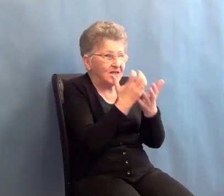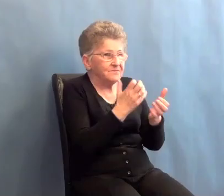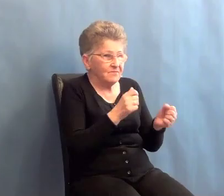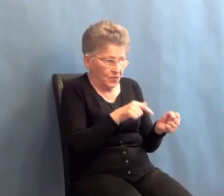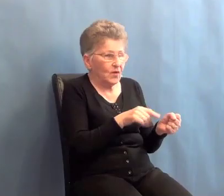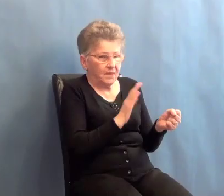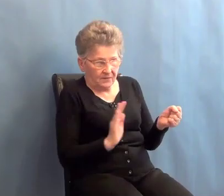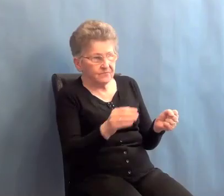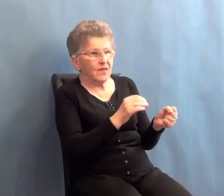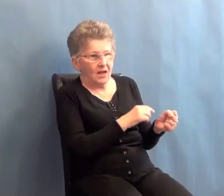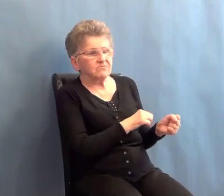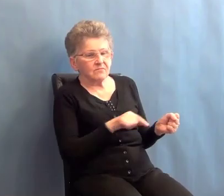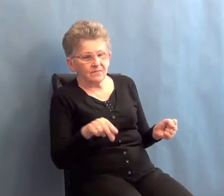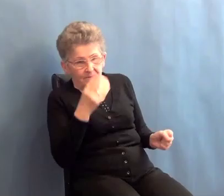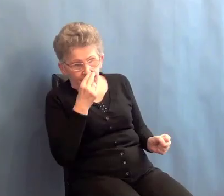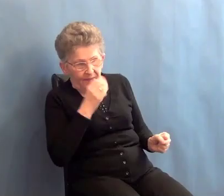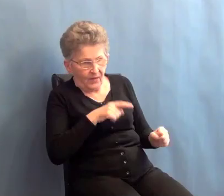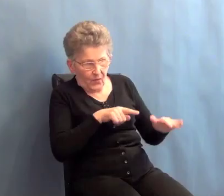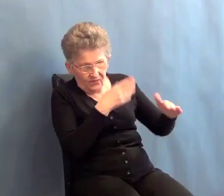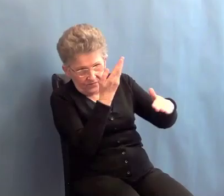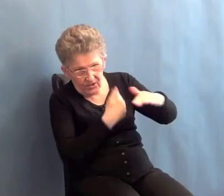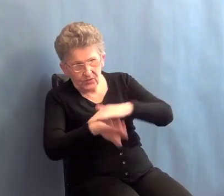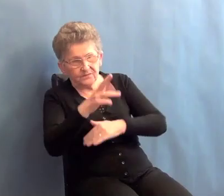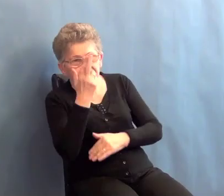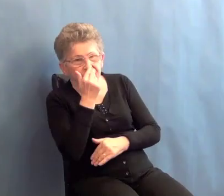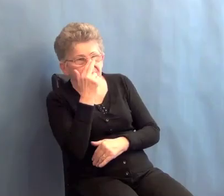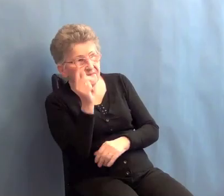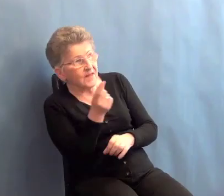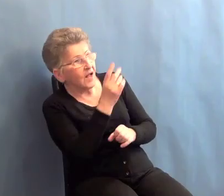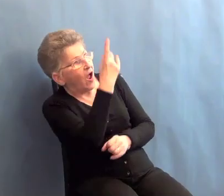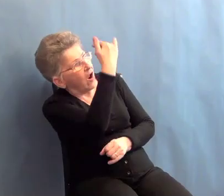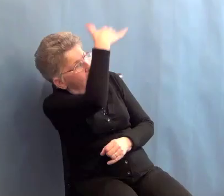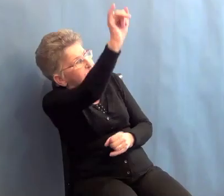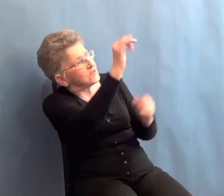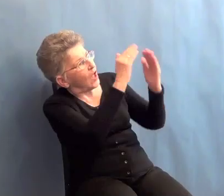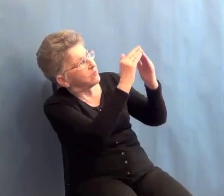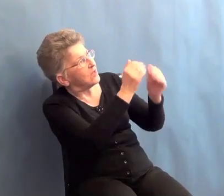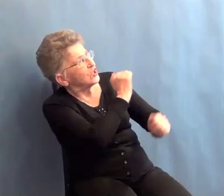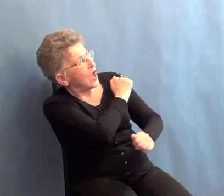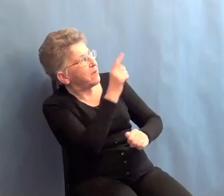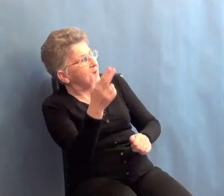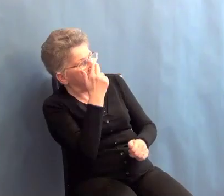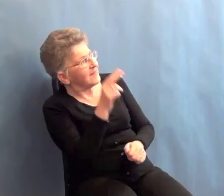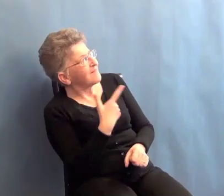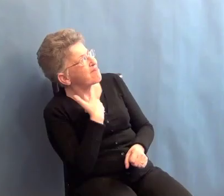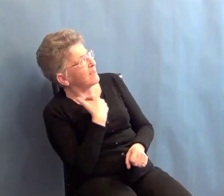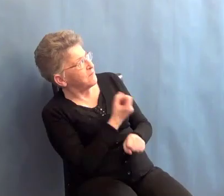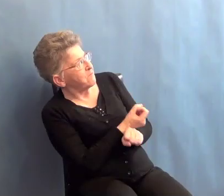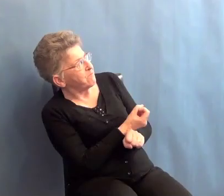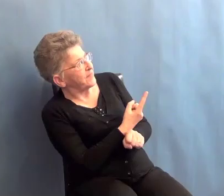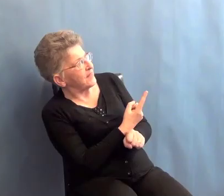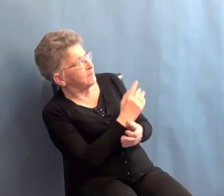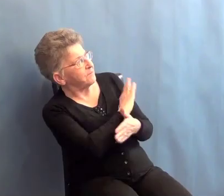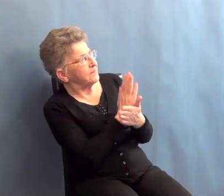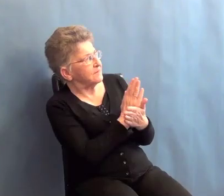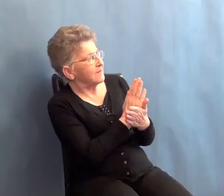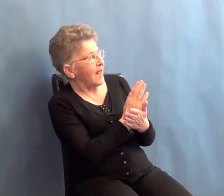Smarkacz wyszedł z domu, rzucił kamieniem w szybę u obcego i szyba pękła.